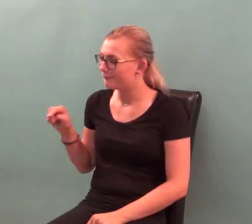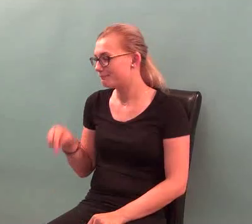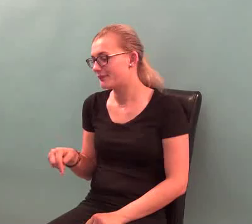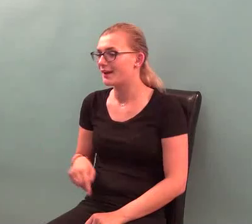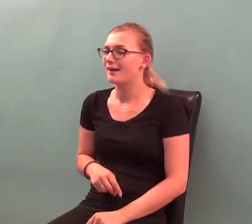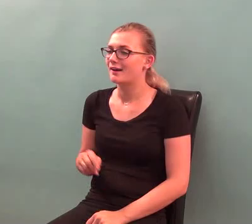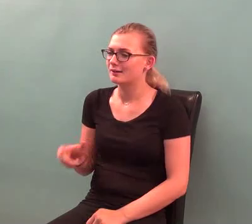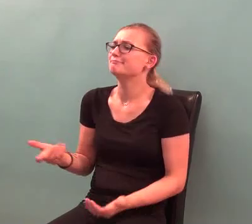Pyta się: "Co jest?"